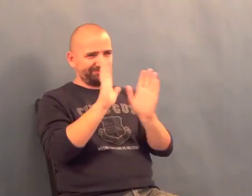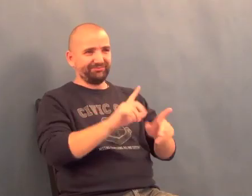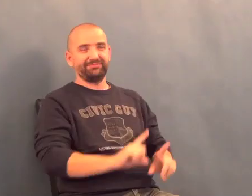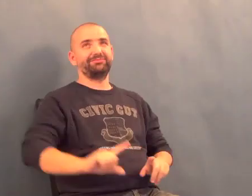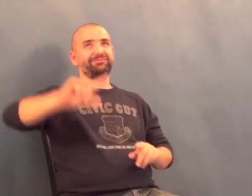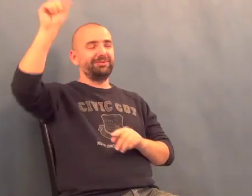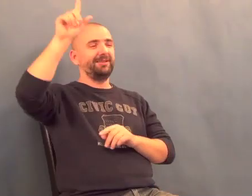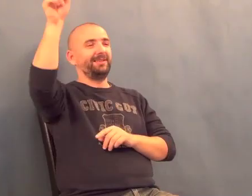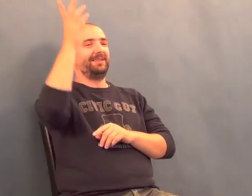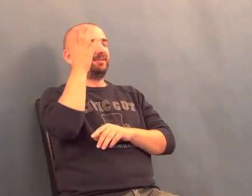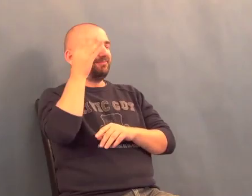Idzie na górę spać.